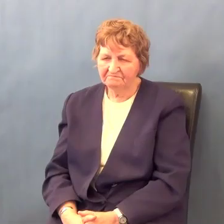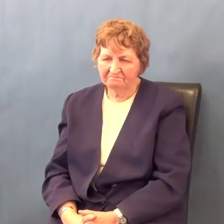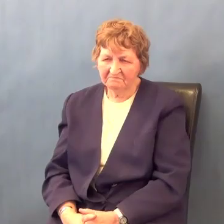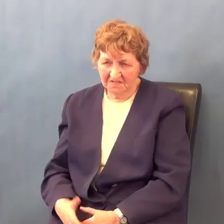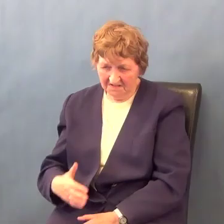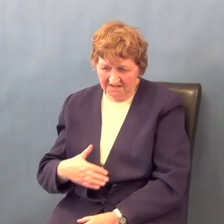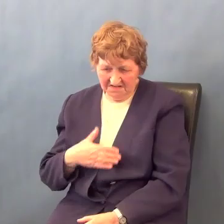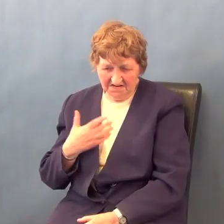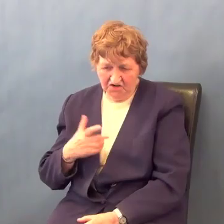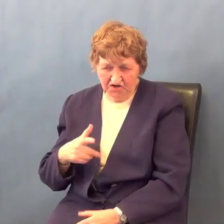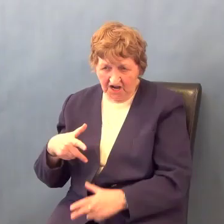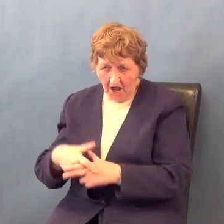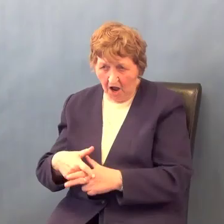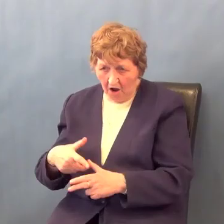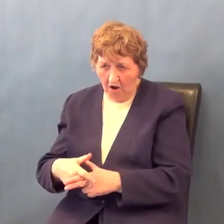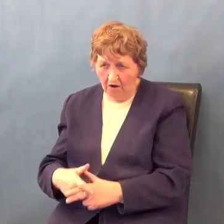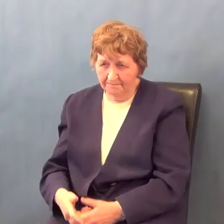Dziwnie, czy koń?